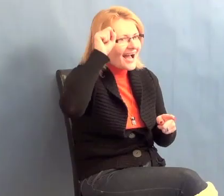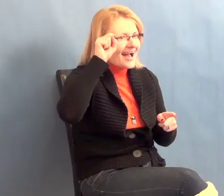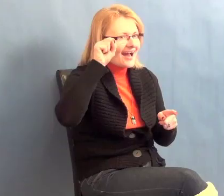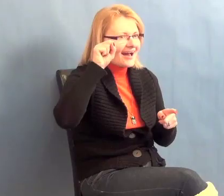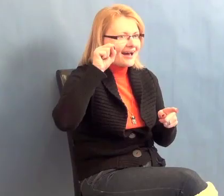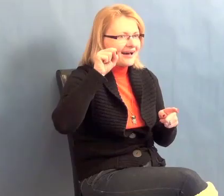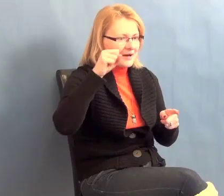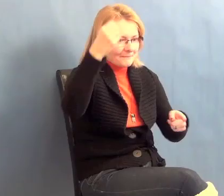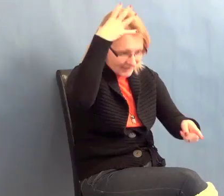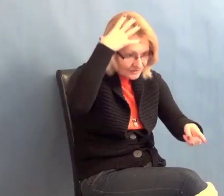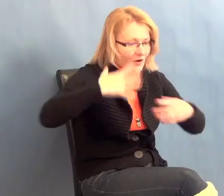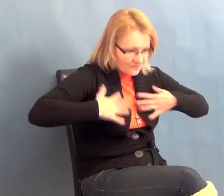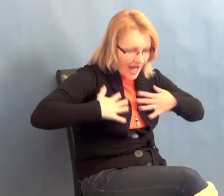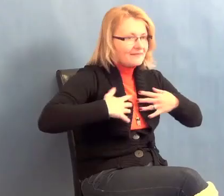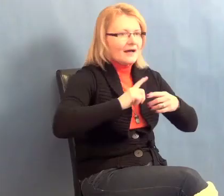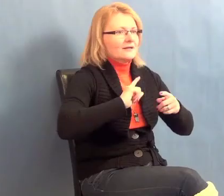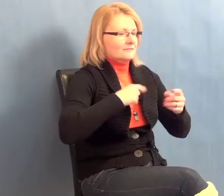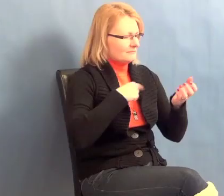Nie wolno wchodzić do kąpieli, pod prysznic z suszarką.